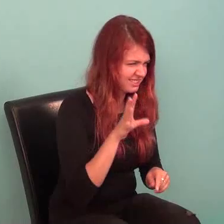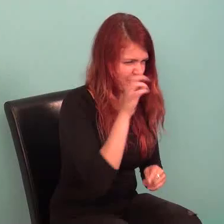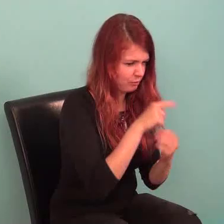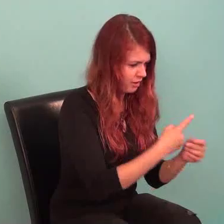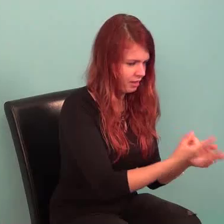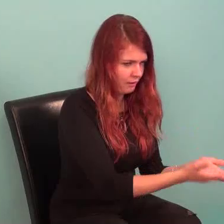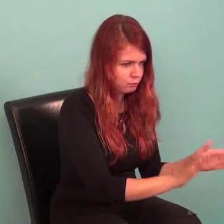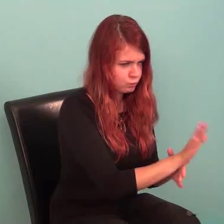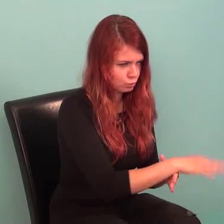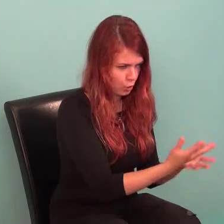A jeden kosz jest pusty.